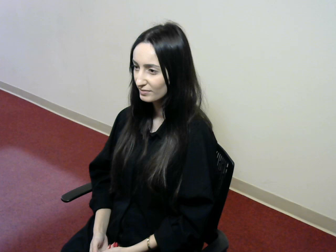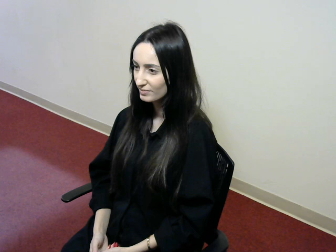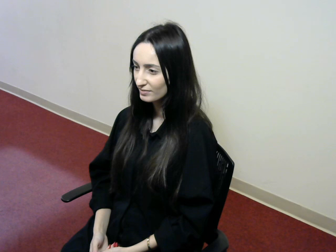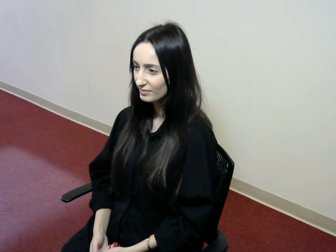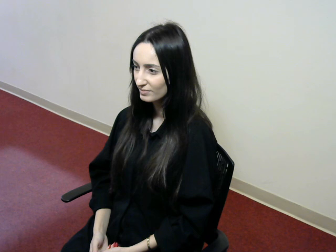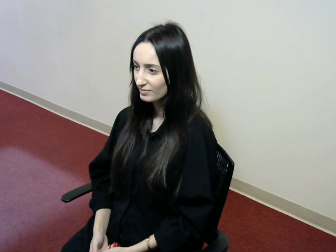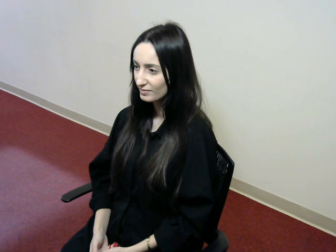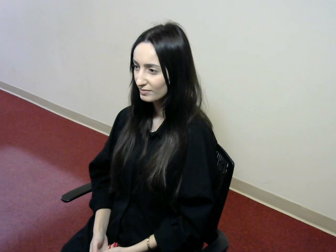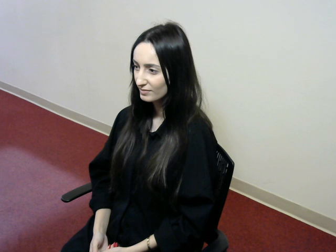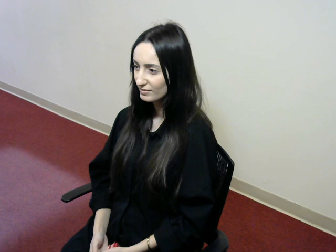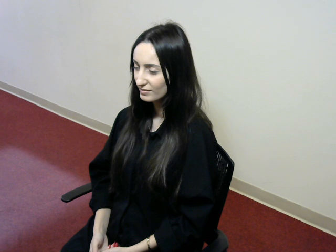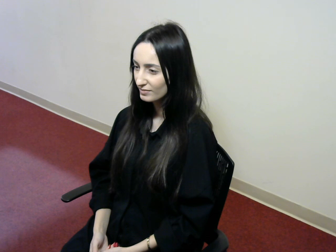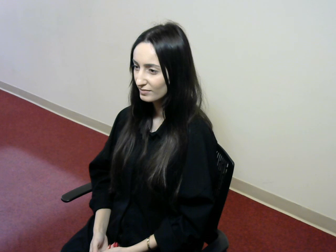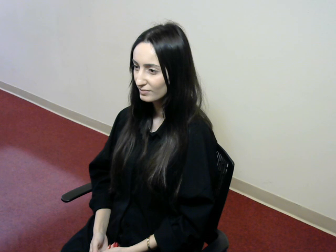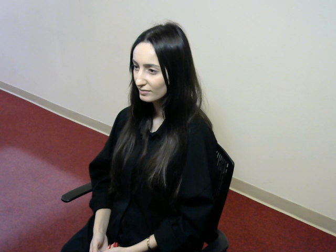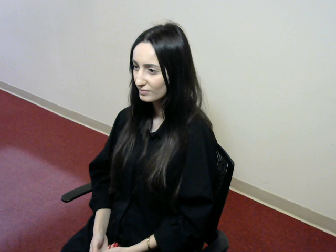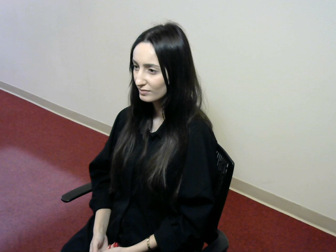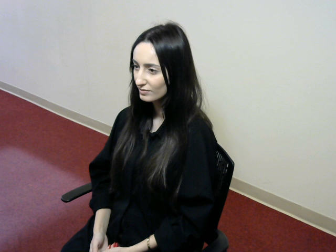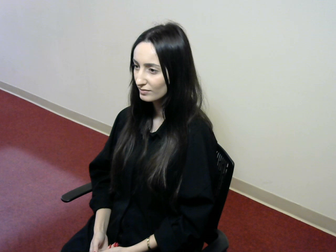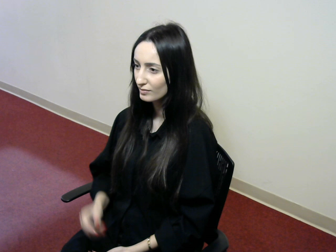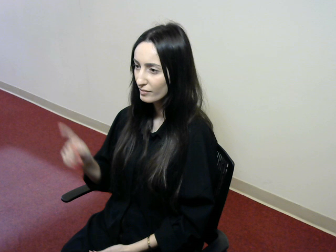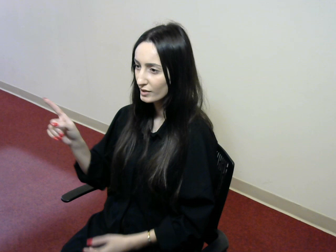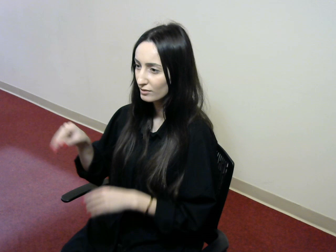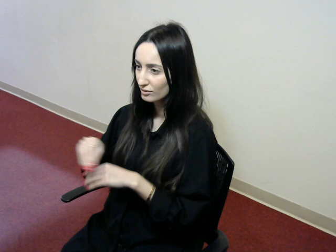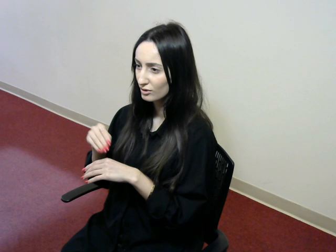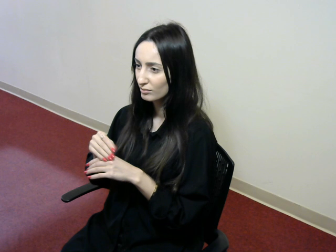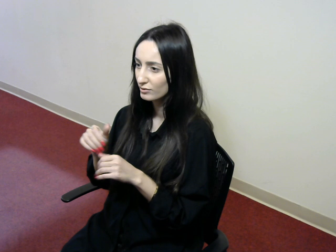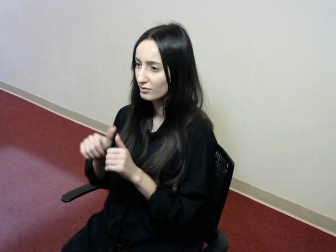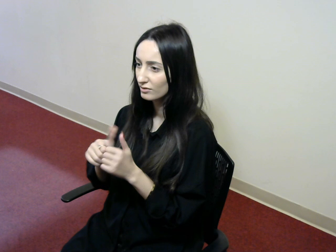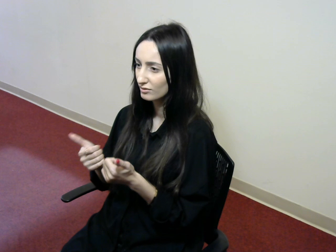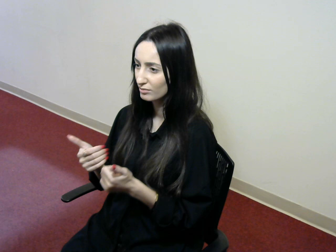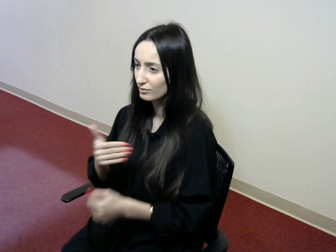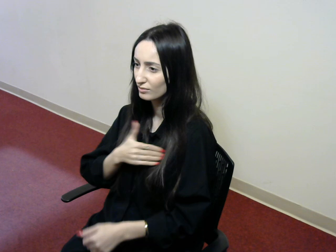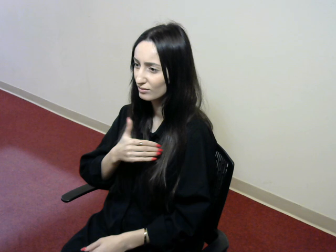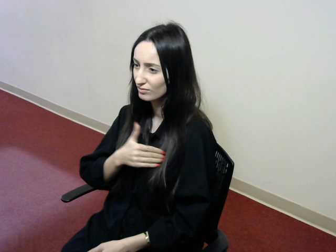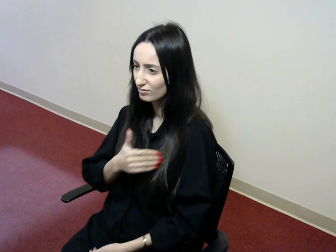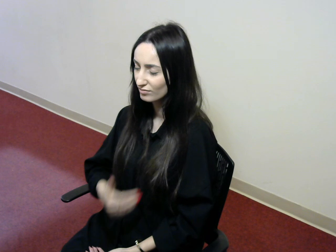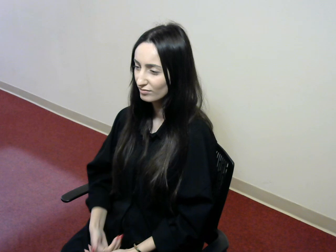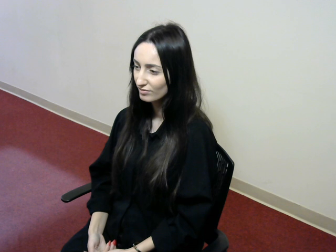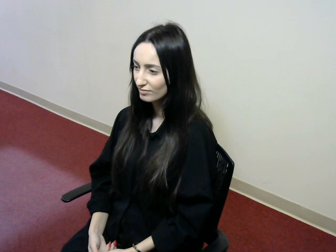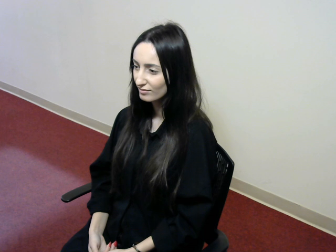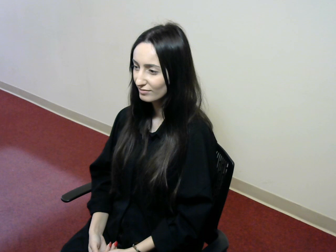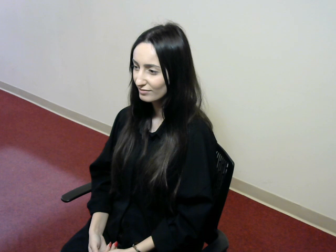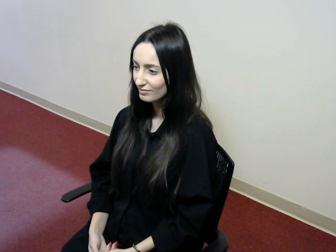O həyat yoldaşından ayrılmaq istəyir